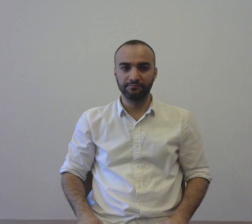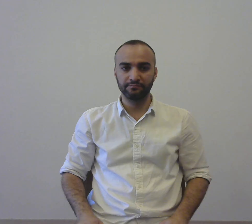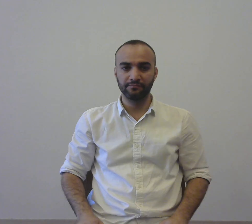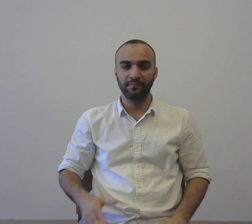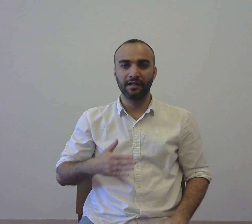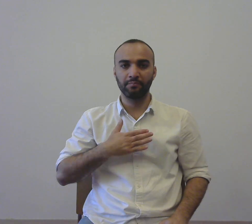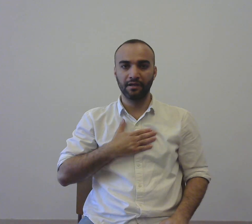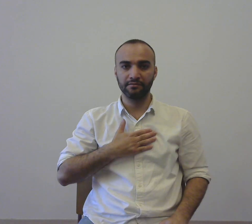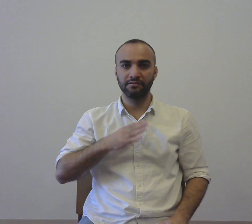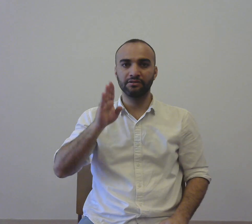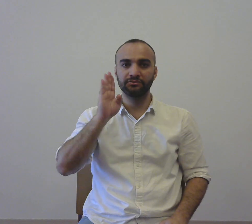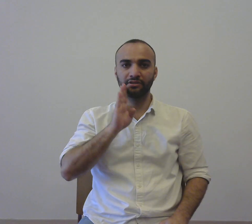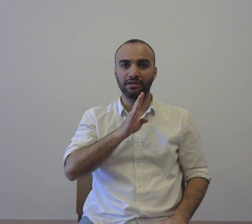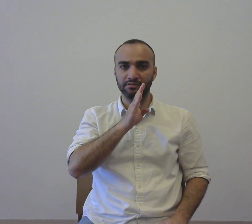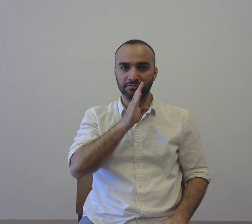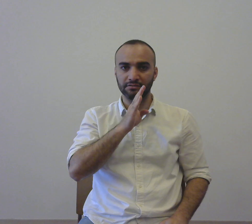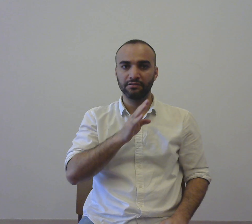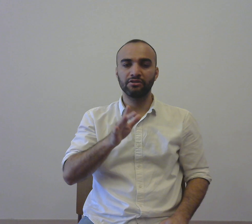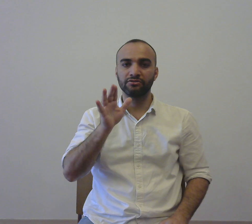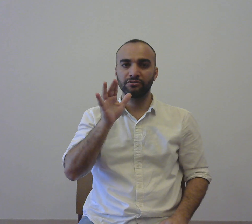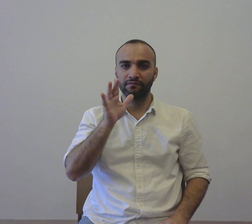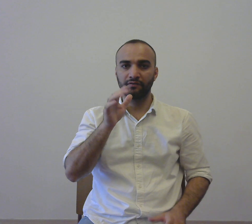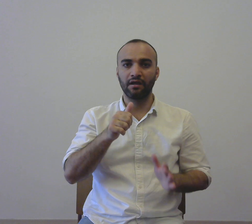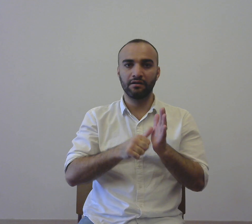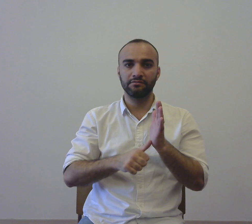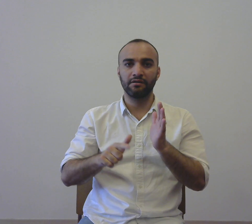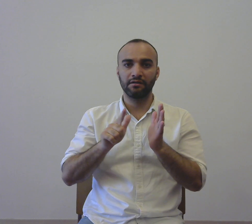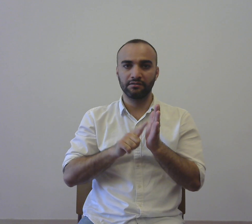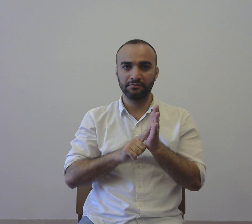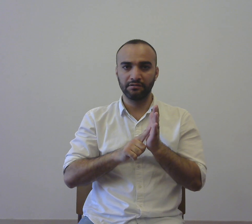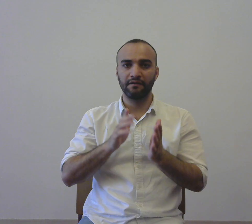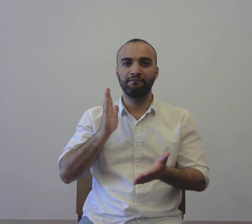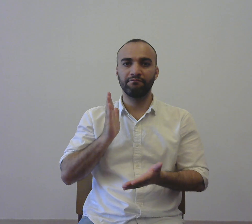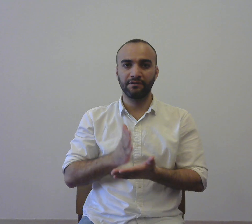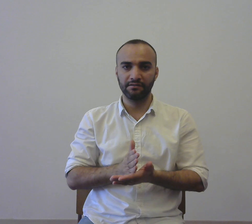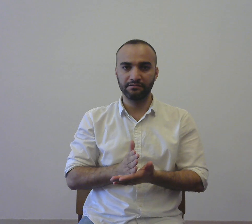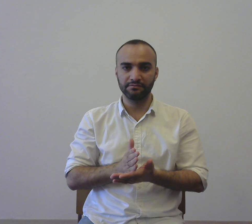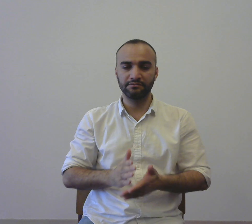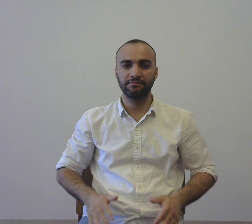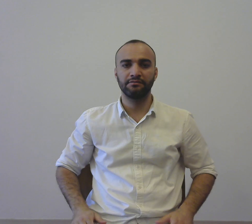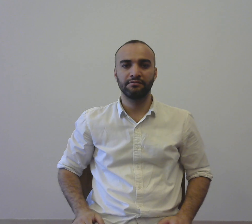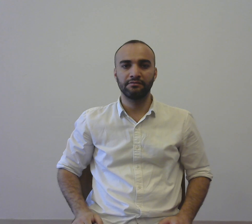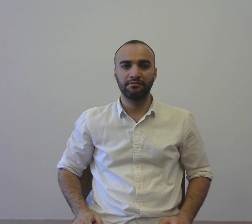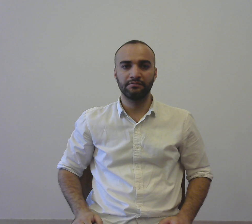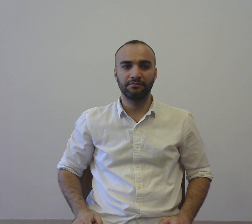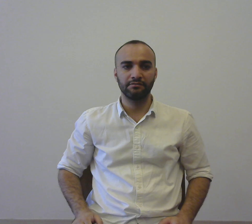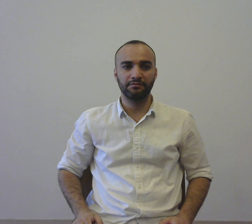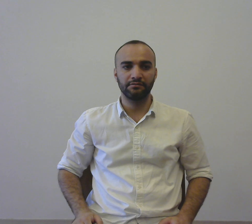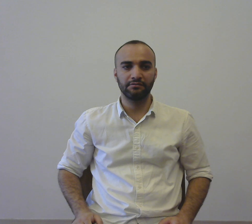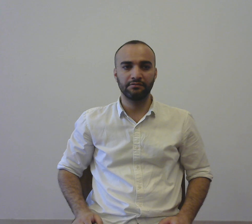Mənim anamın 67 yaşı var